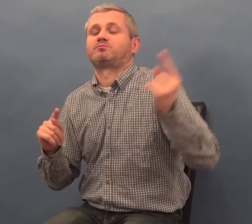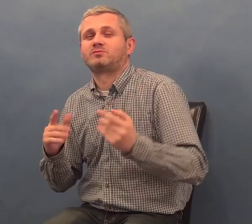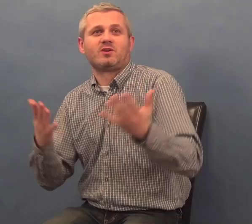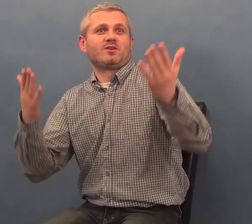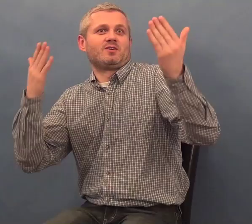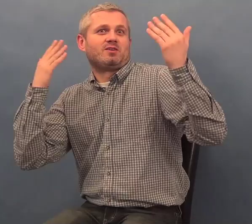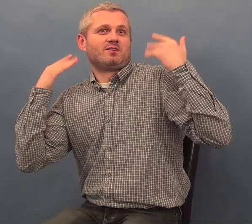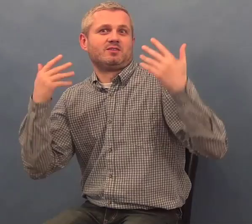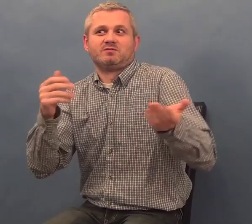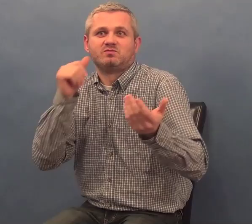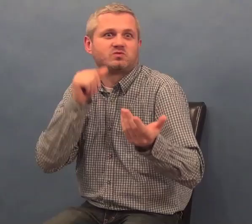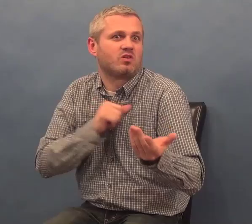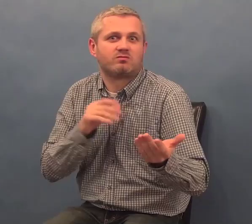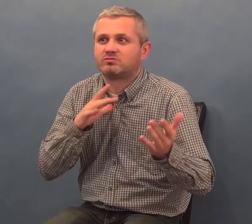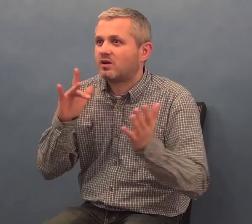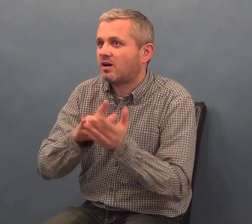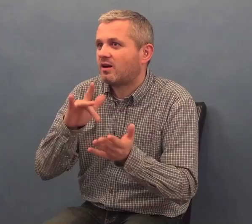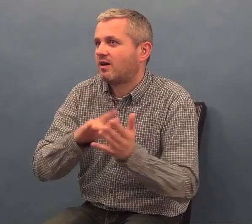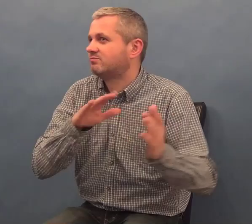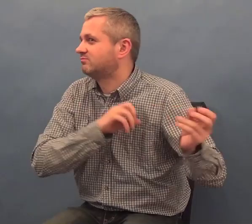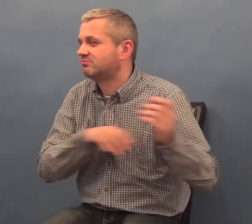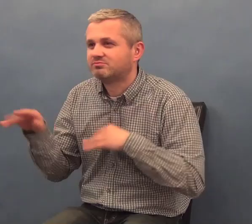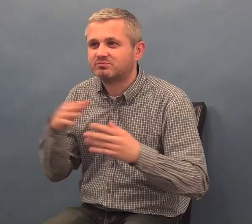Zdziwieni patrzą na niego i mówią: oo, wczoraj był alarm, ewakuowali ludzi.